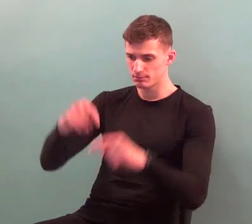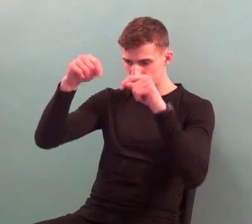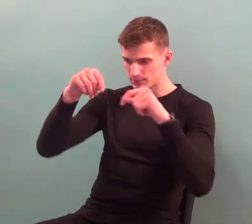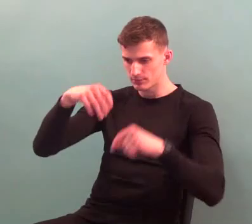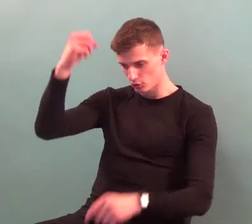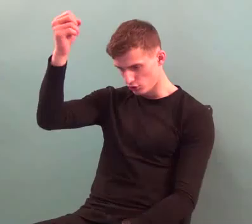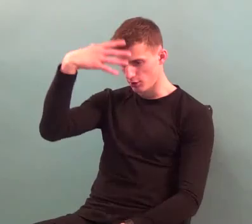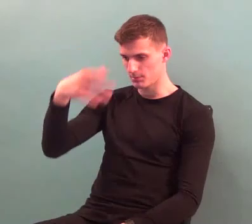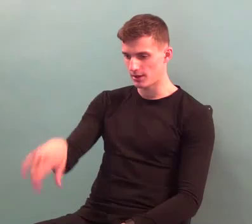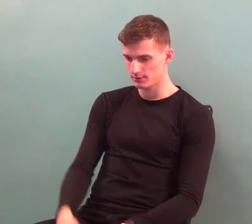Jest taki kształt, to znaczy, że prysznic.